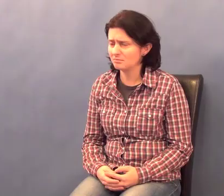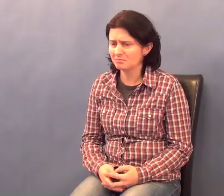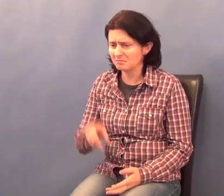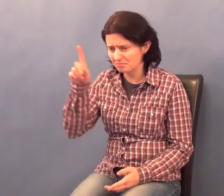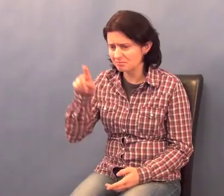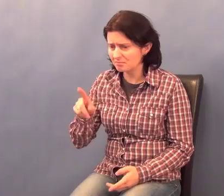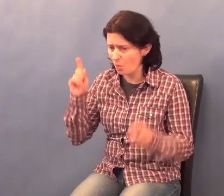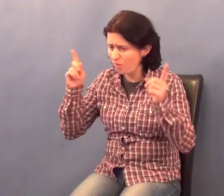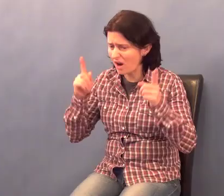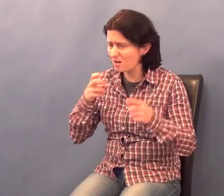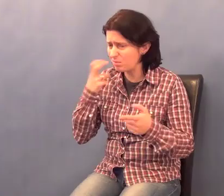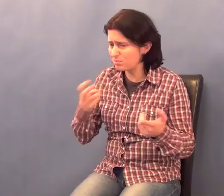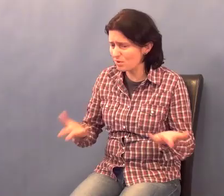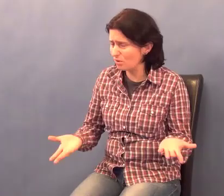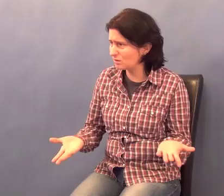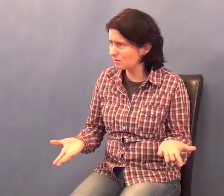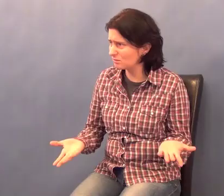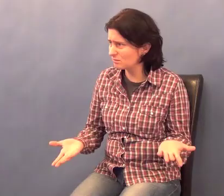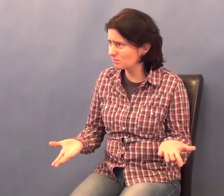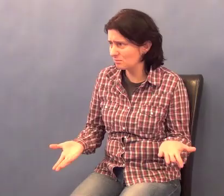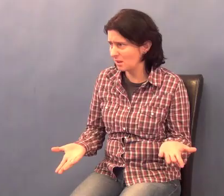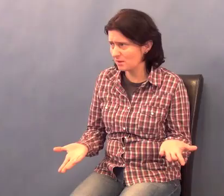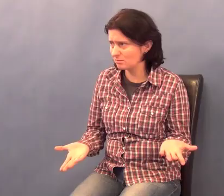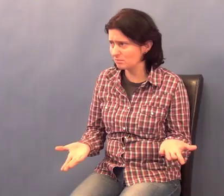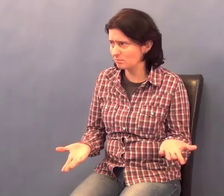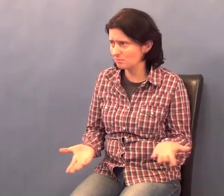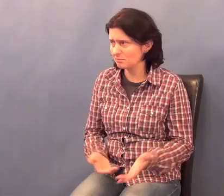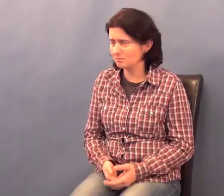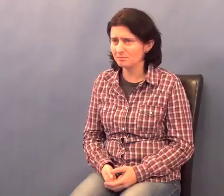Wykrzyknik mówi, że trzeba uważać na prąd.